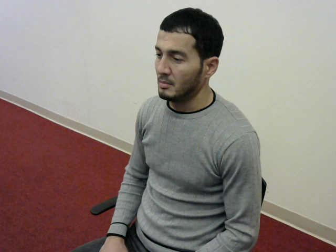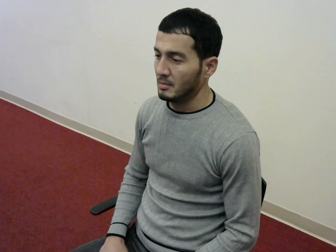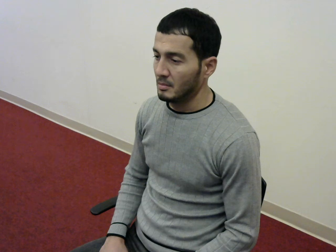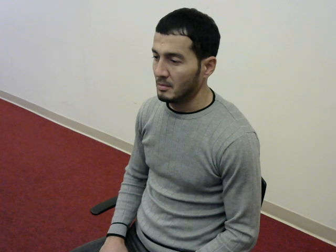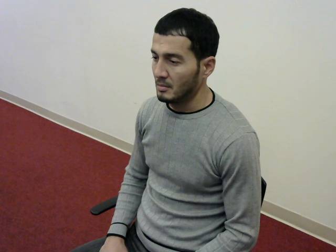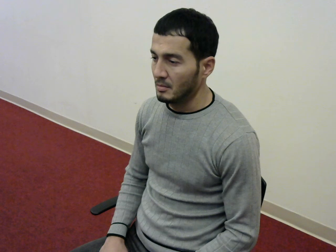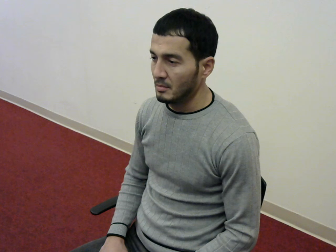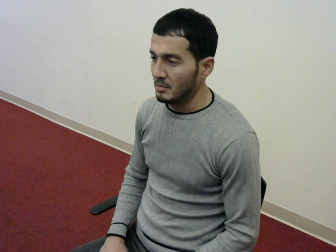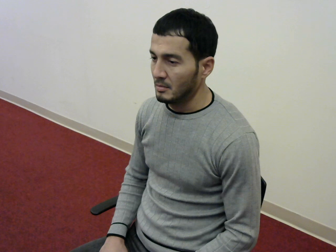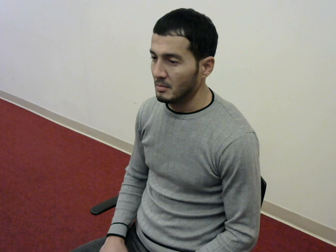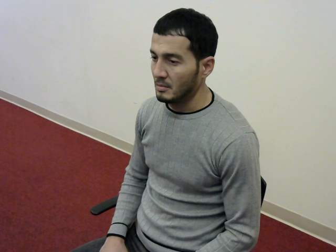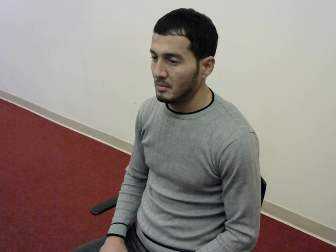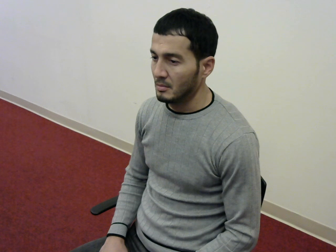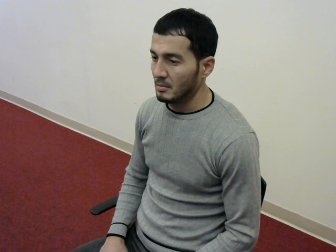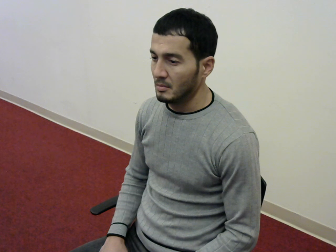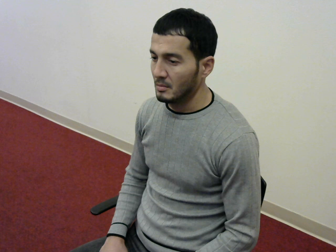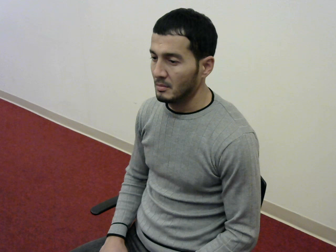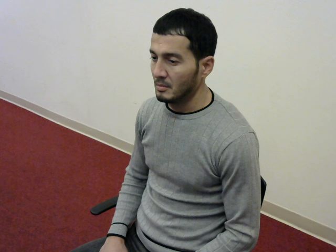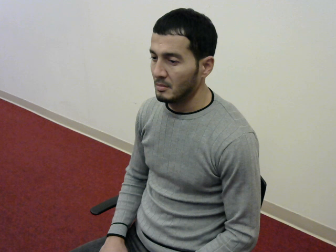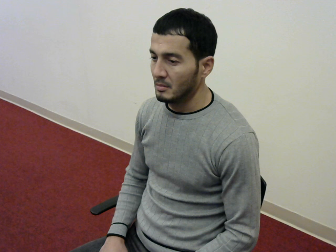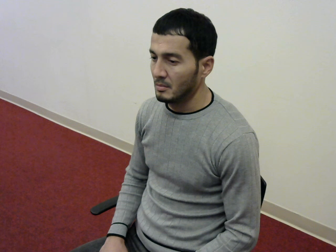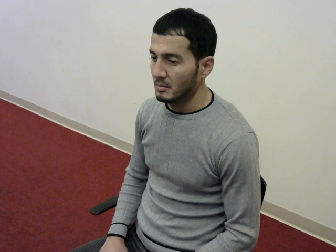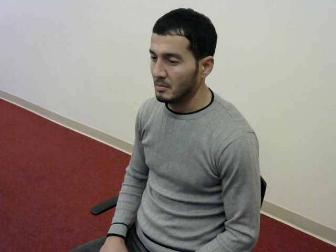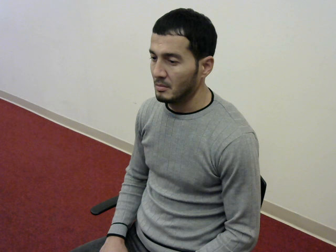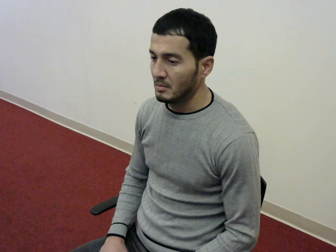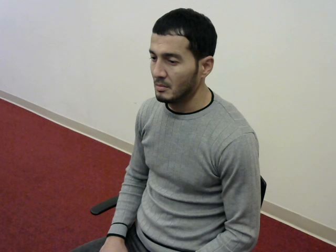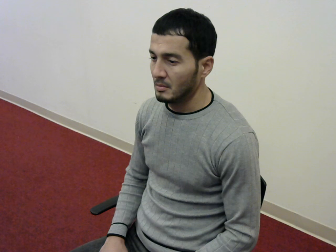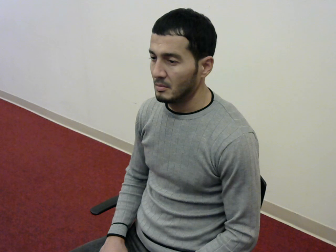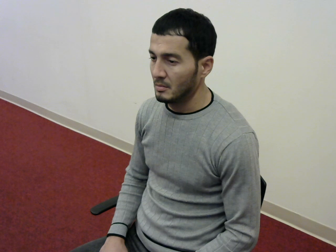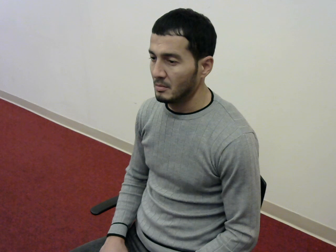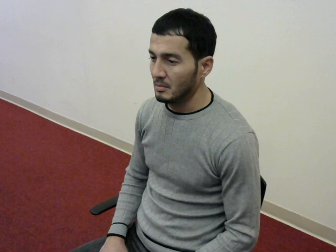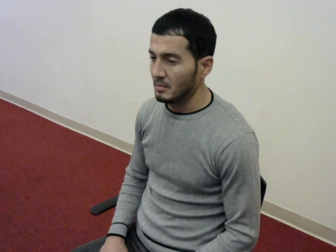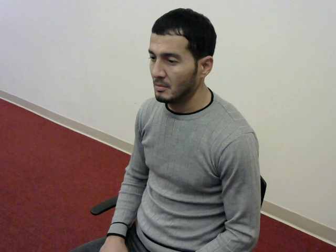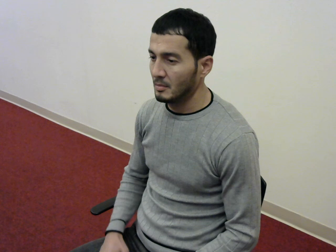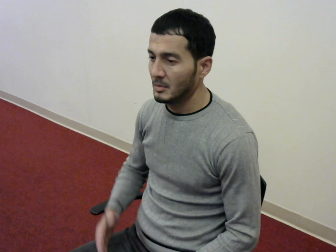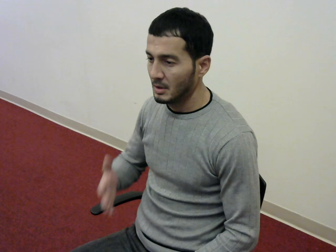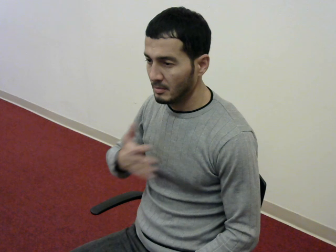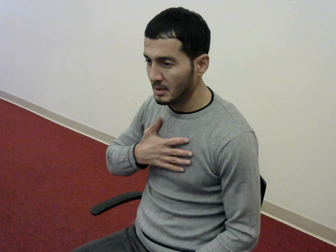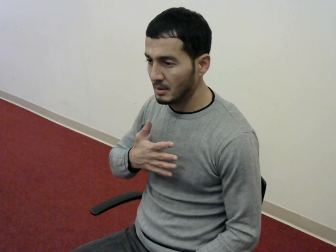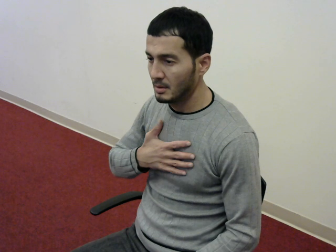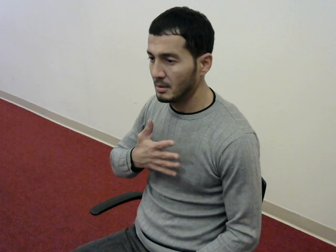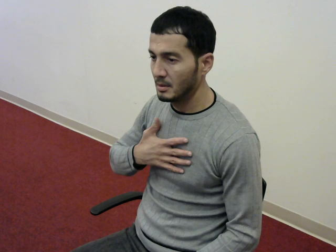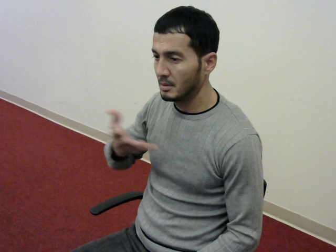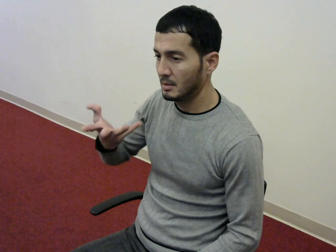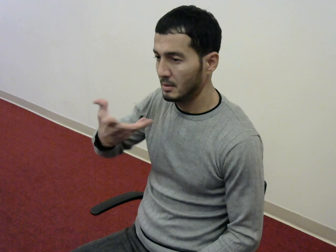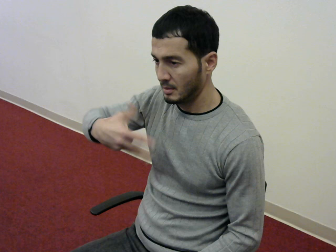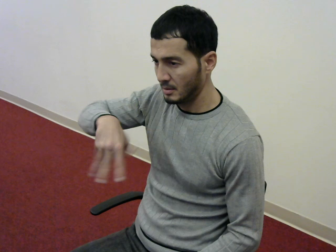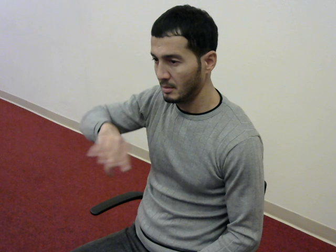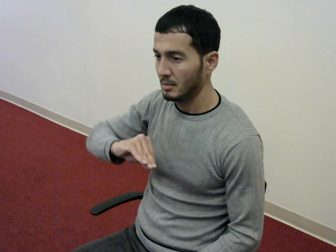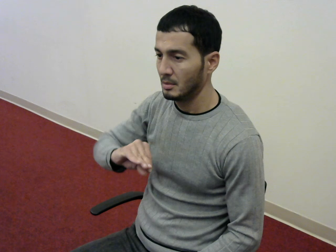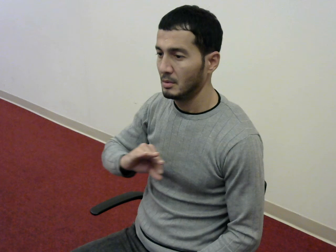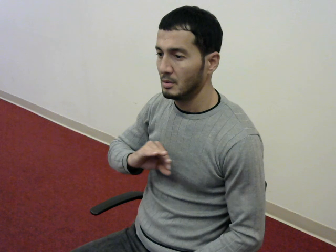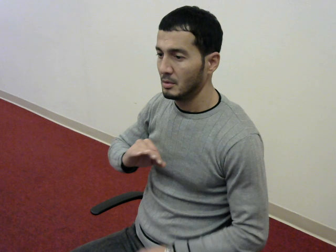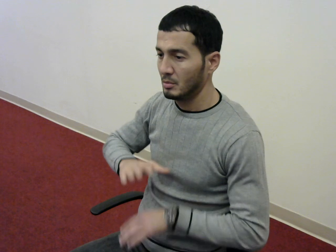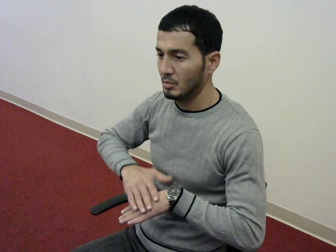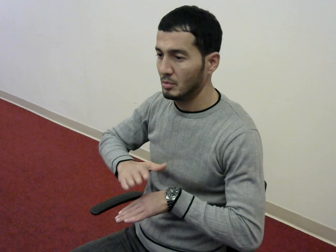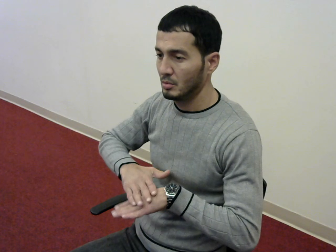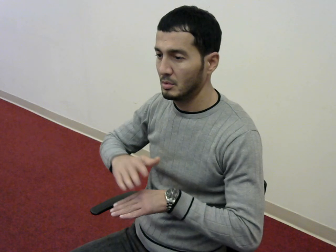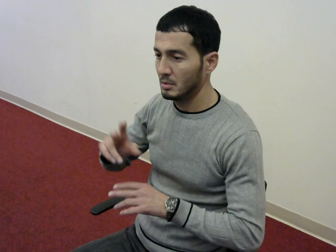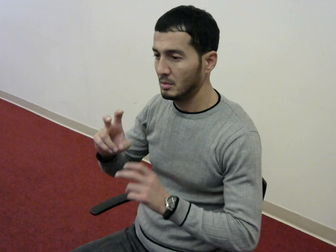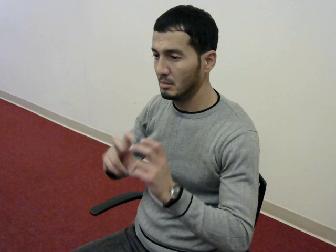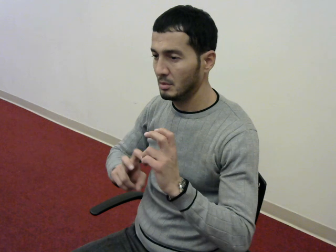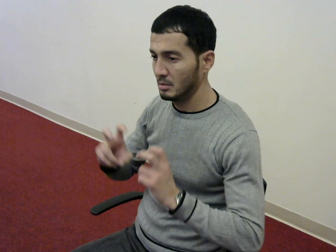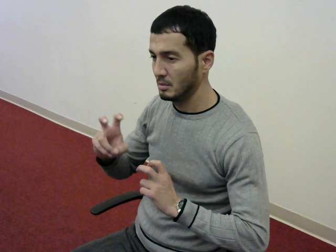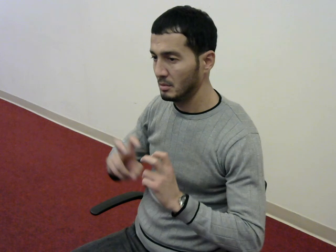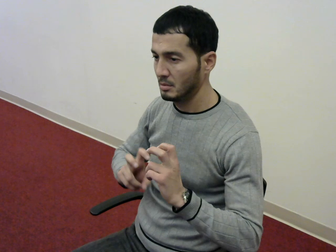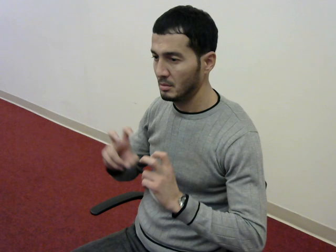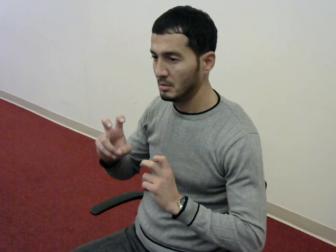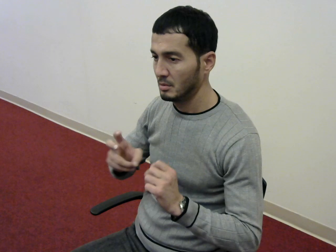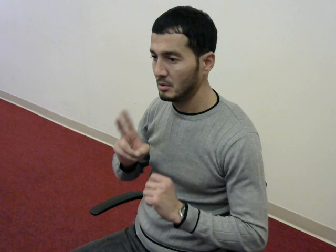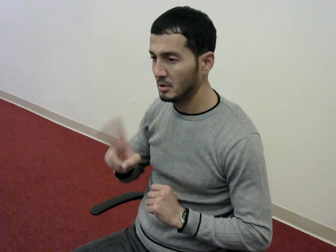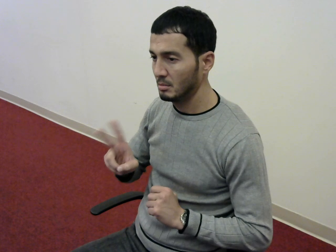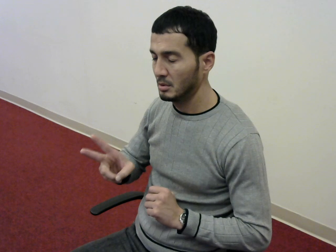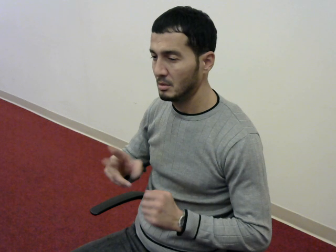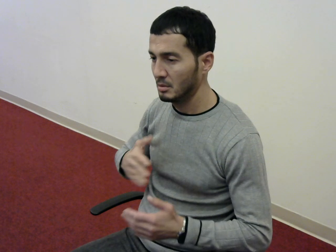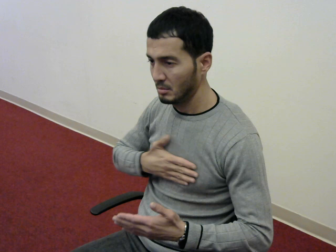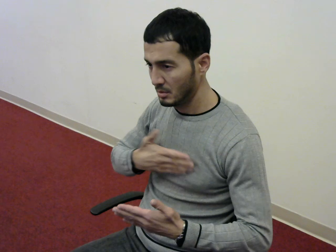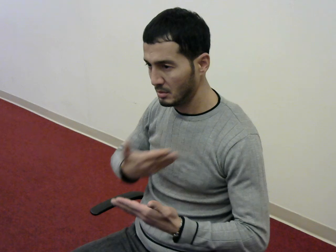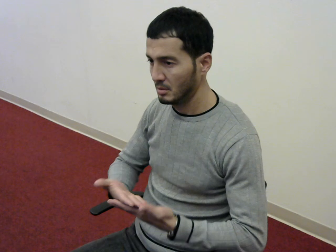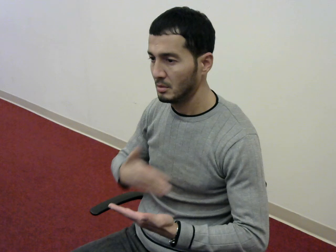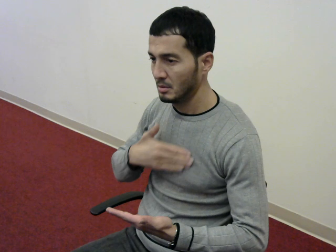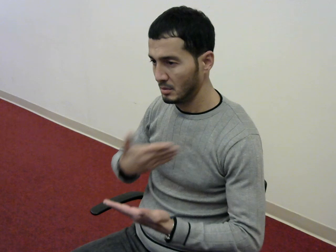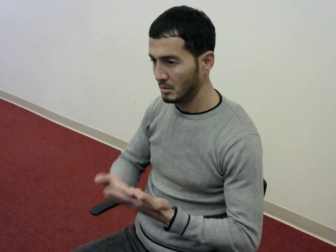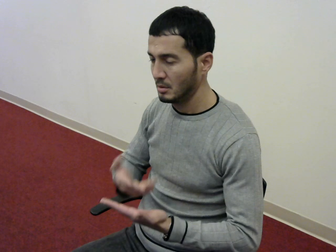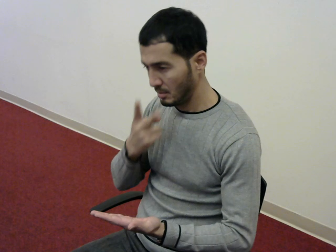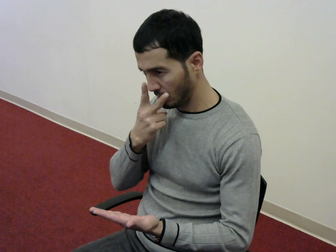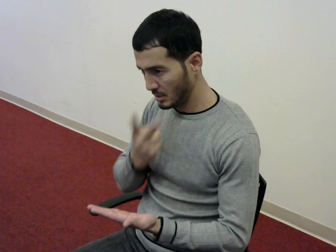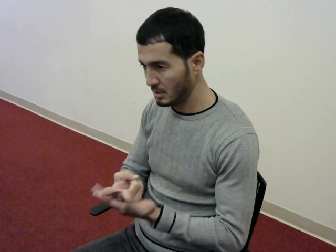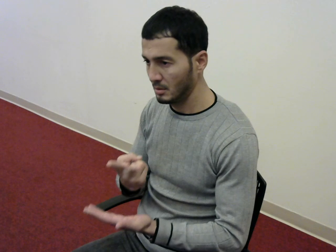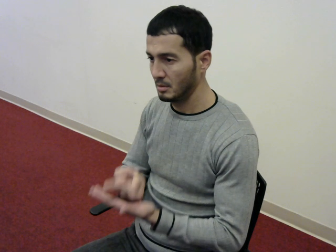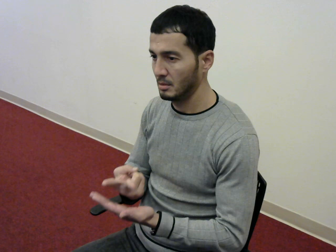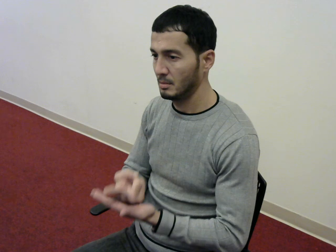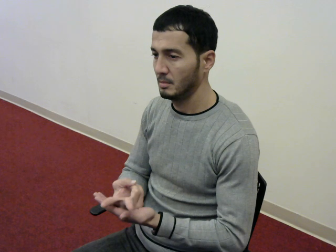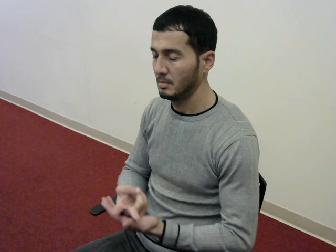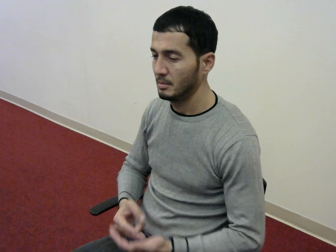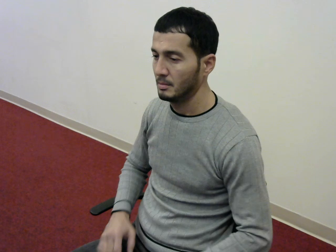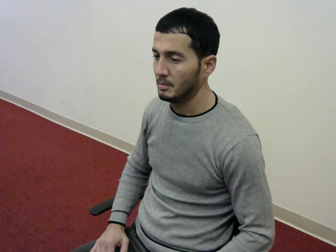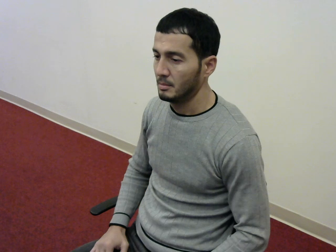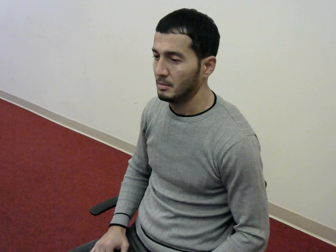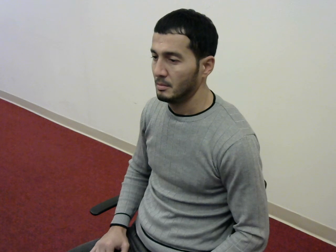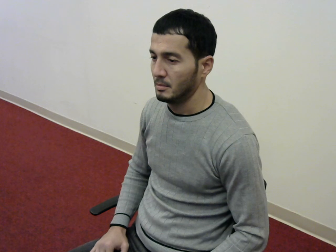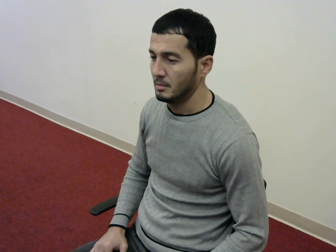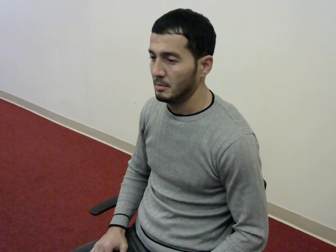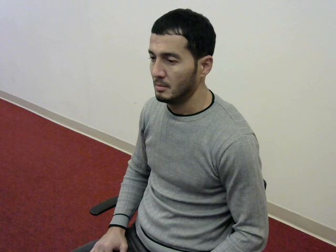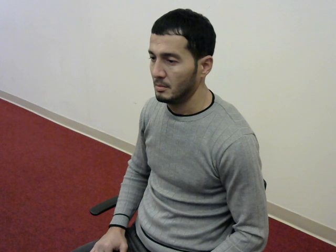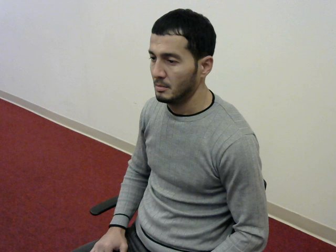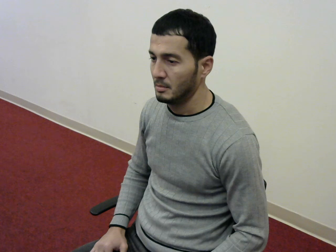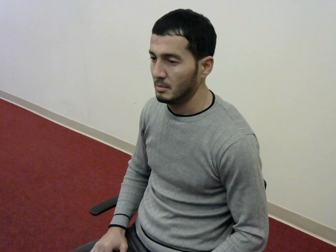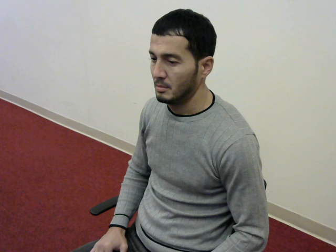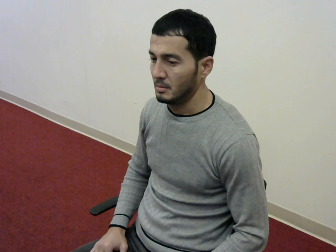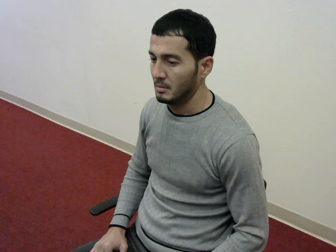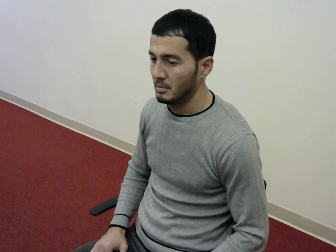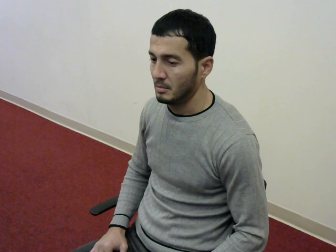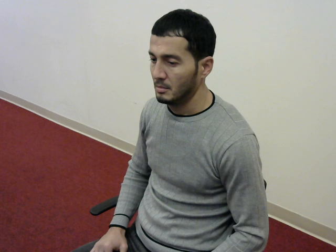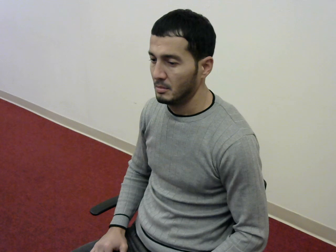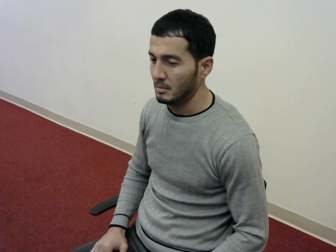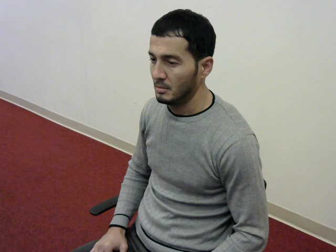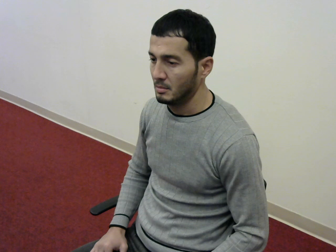Biz özəl şirkət kimi fəaliyyət göstəririk